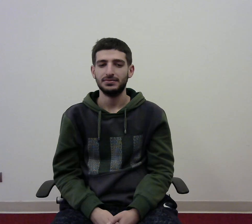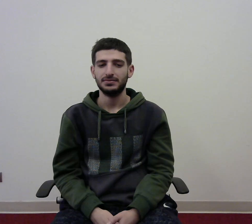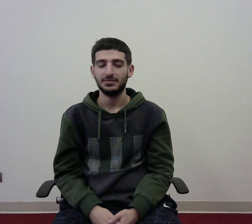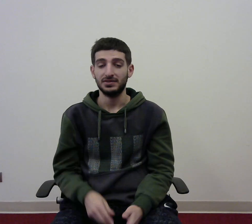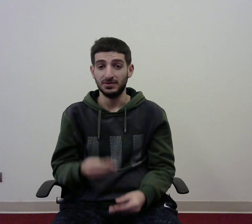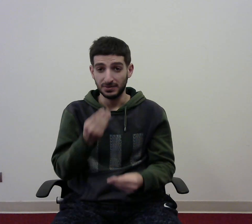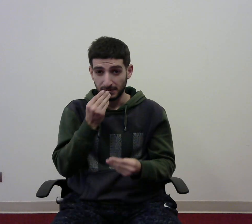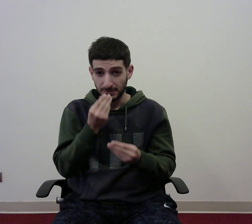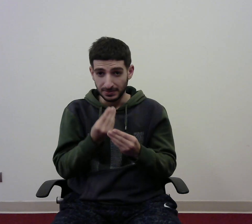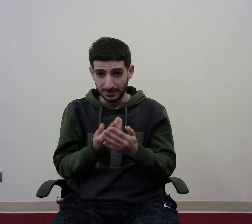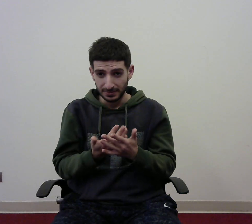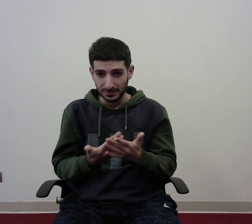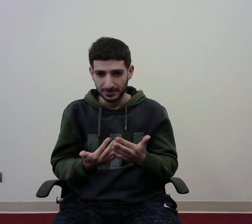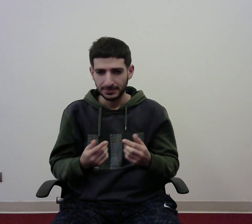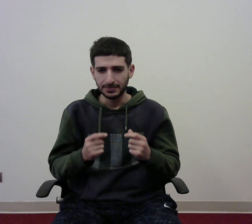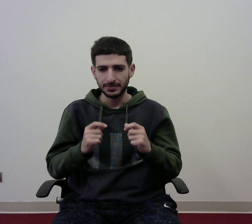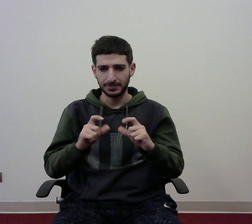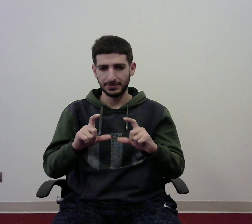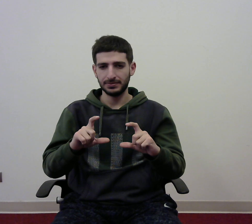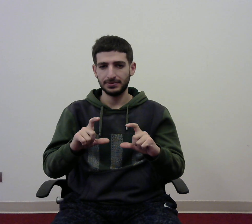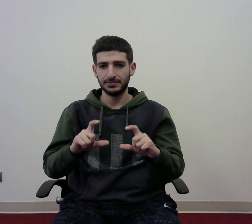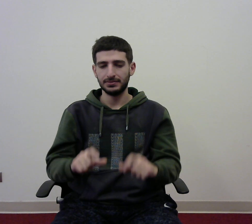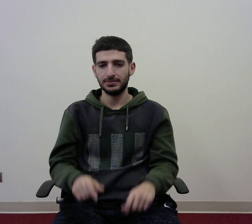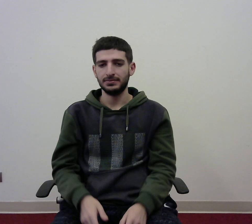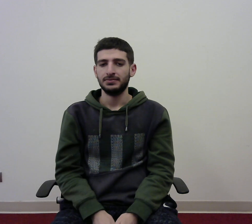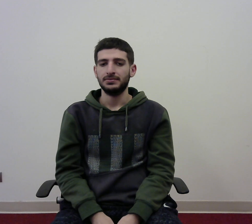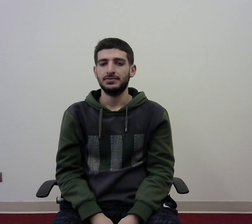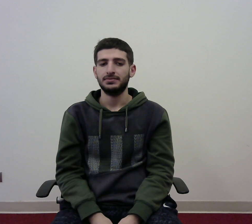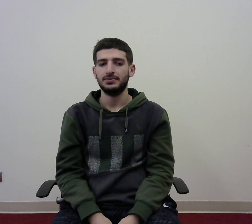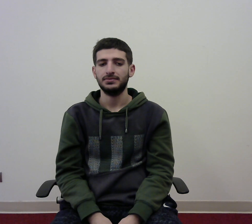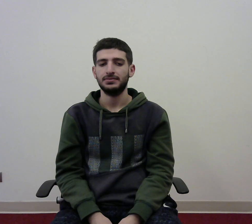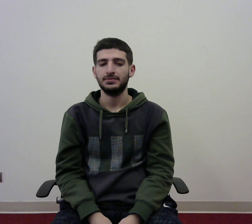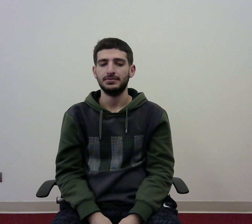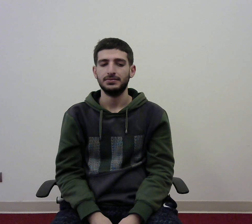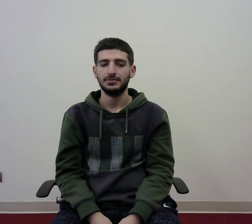Ərzaq bahalaşıb